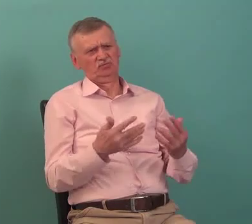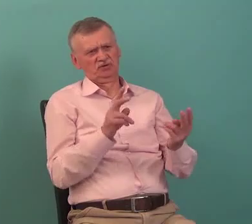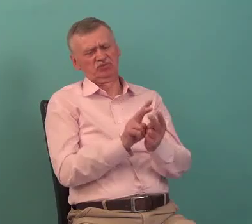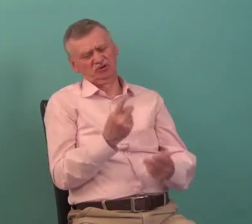I koniec.